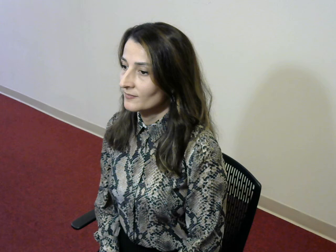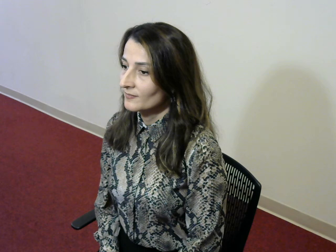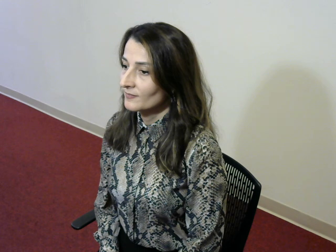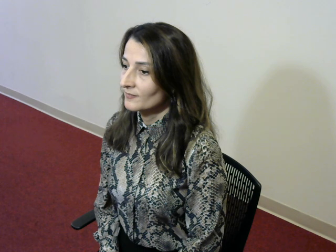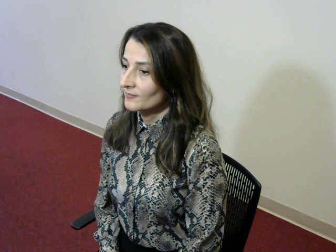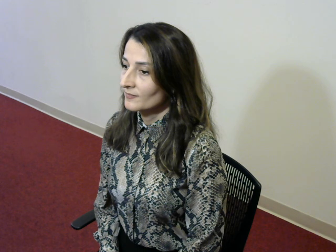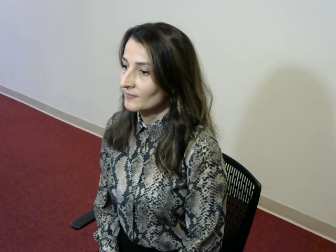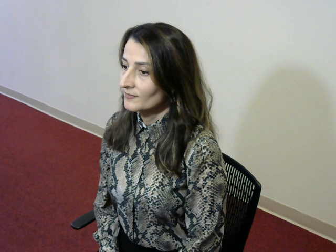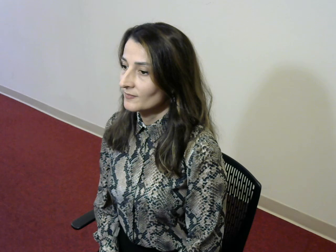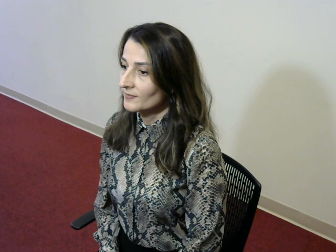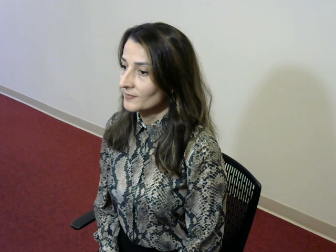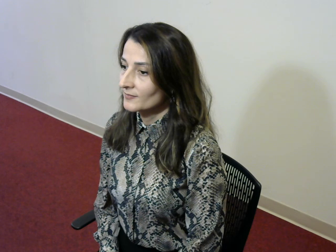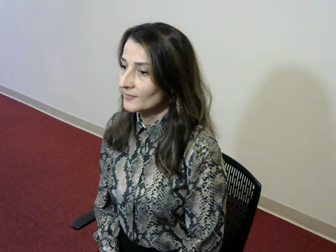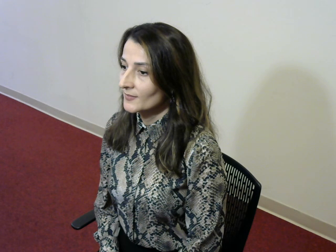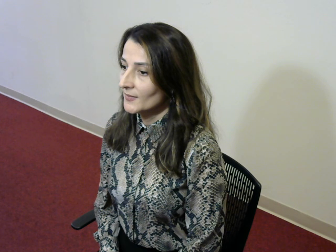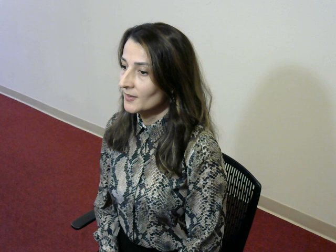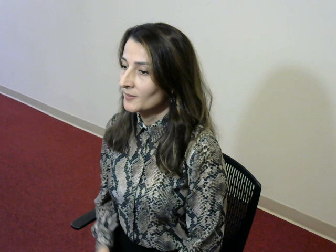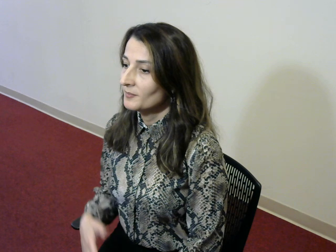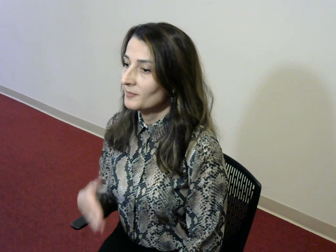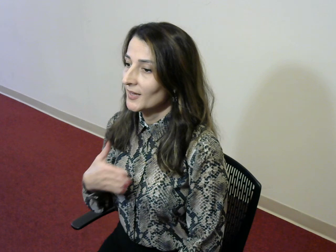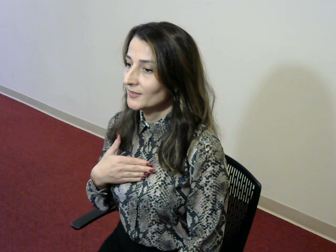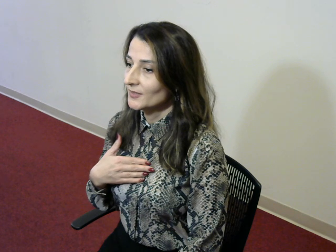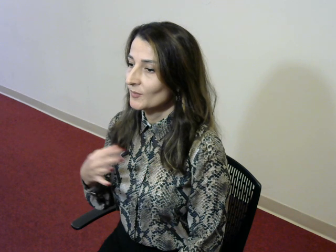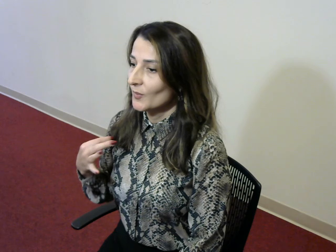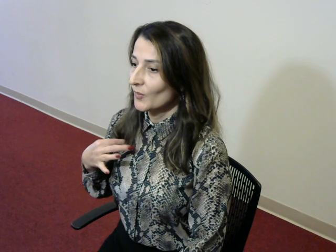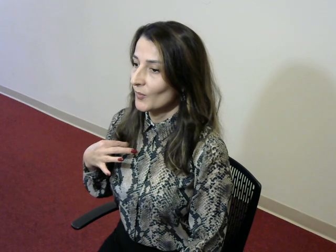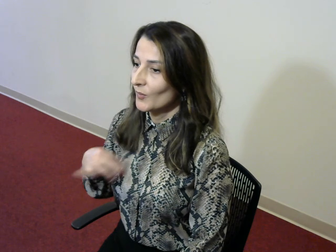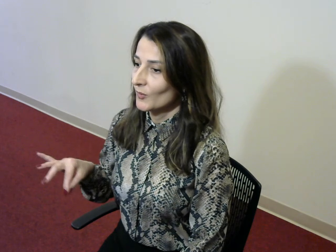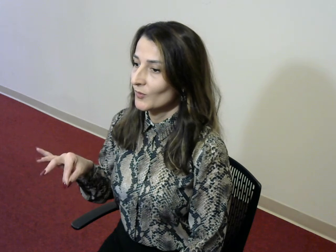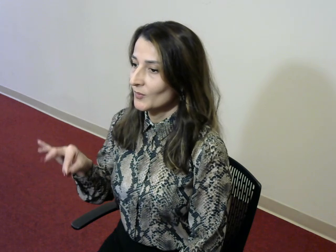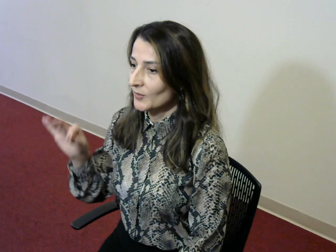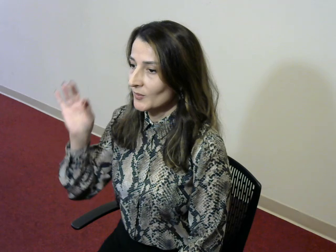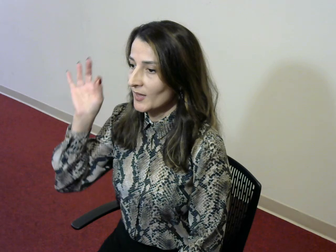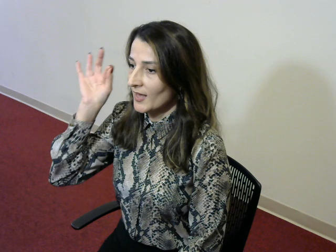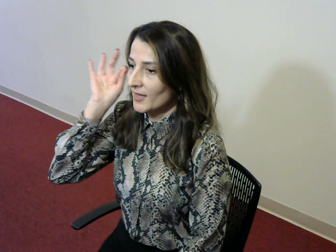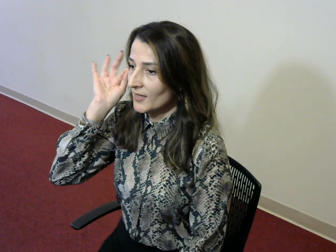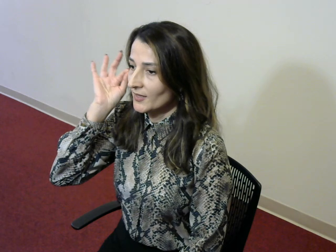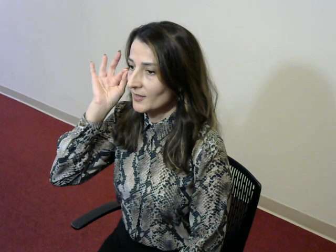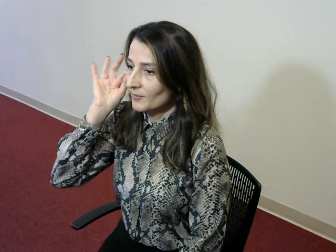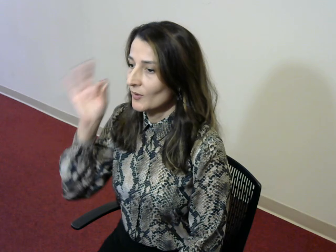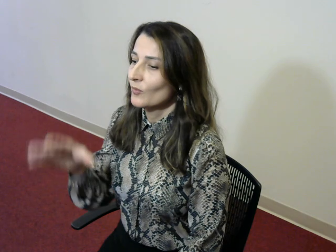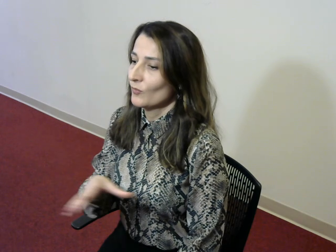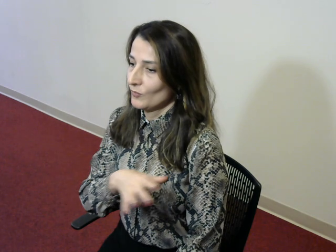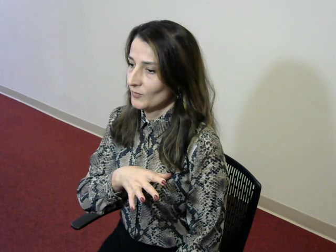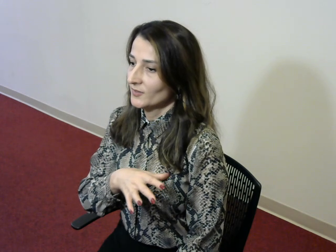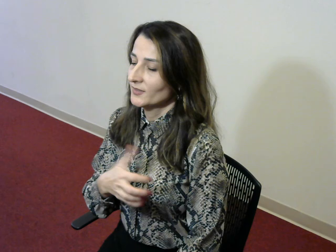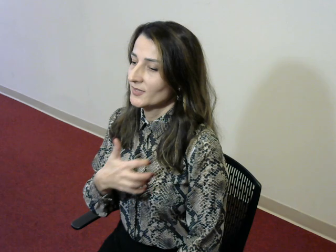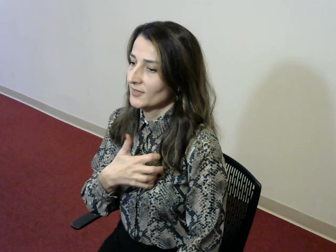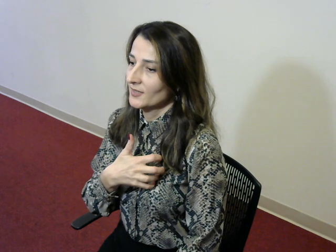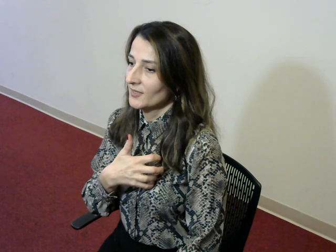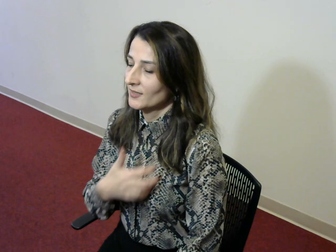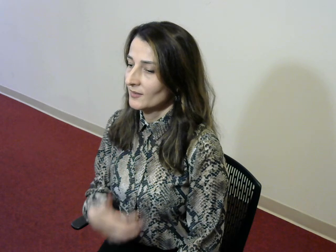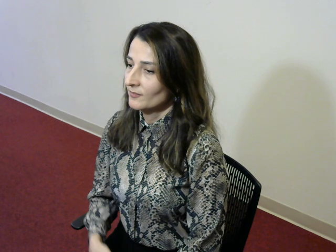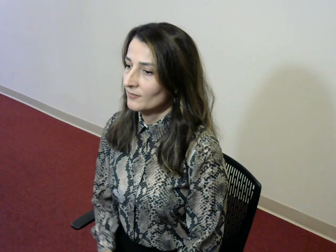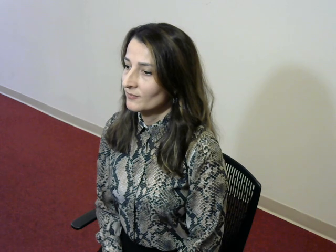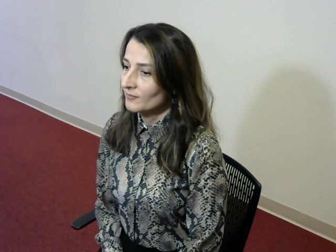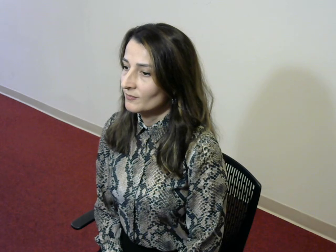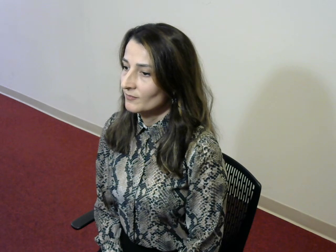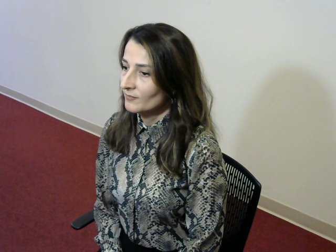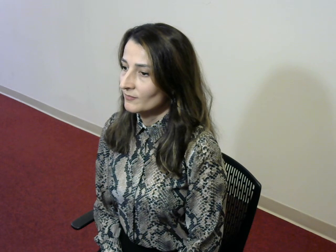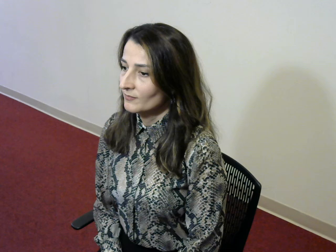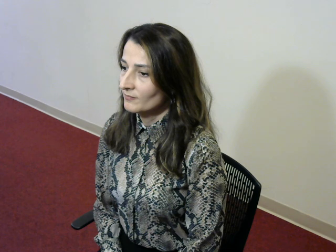Mənim oğlum həkim olmaq istəyir